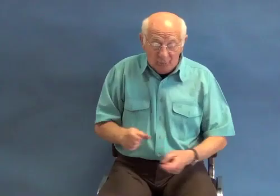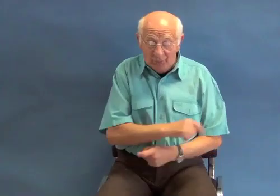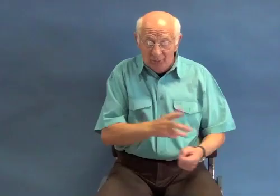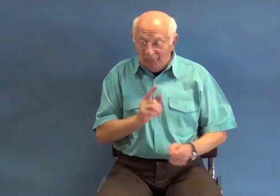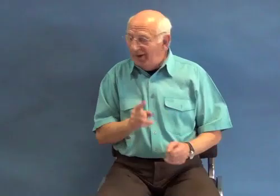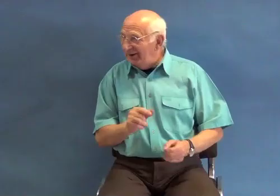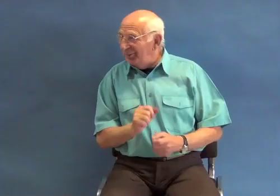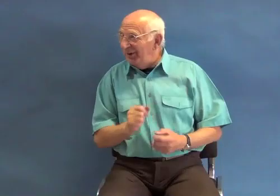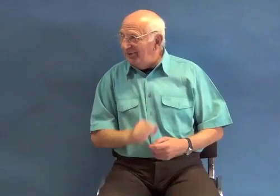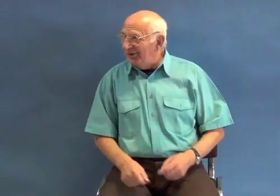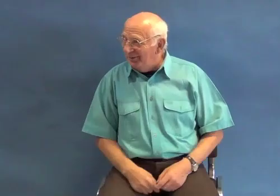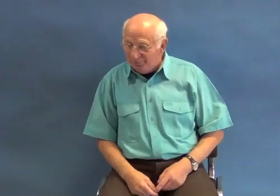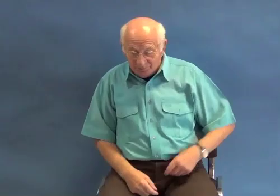Trzeba uważać i sprawdzić.